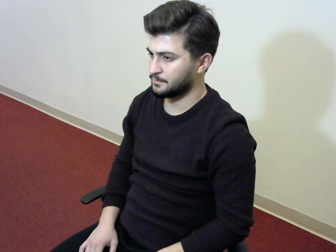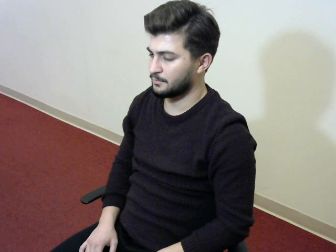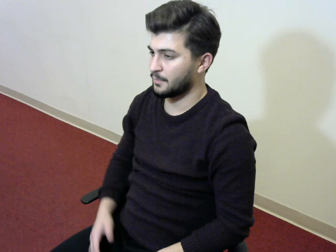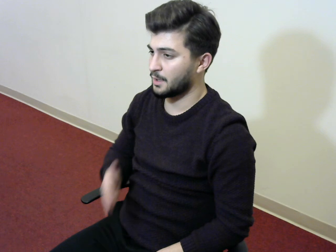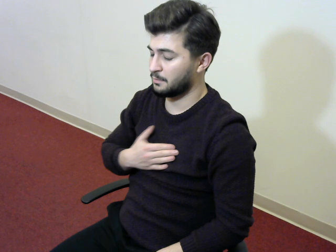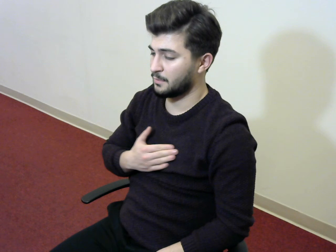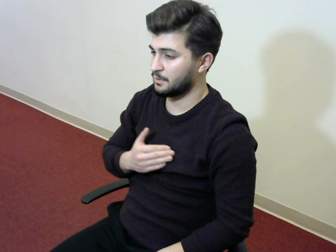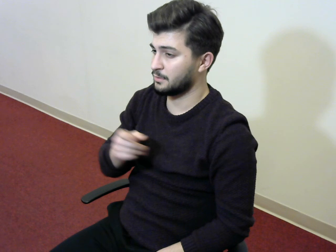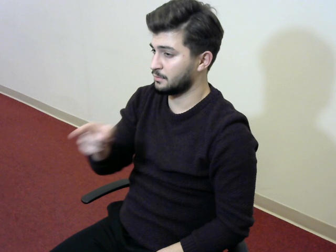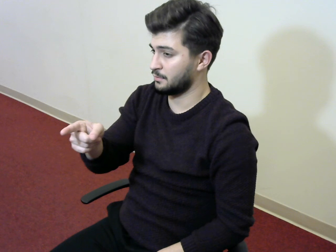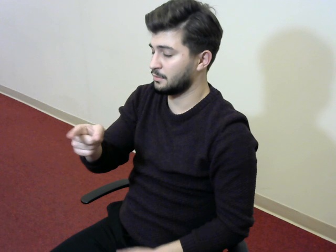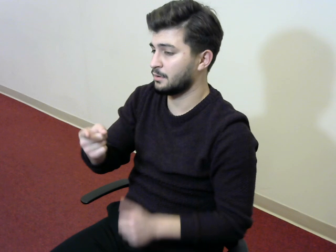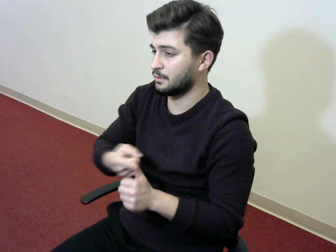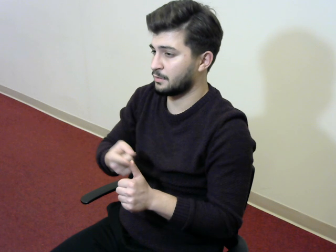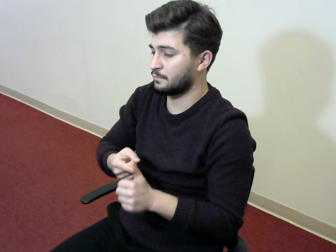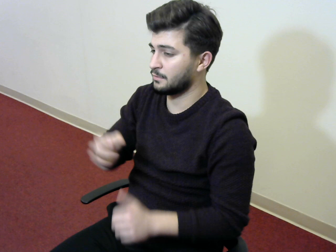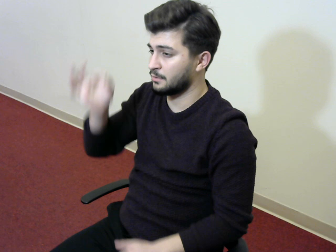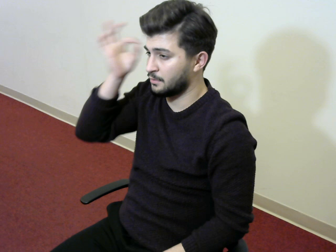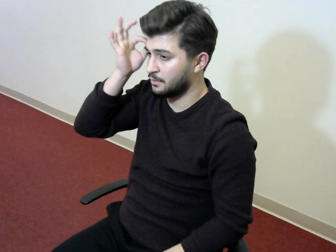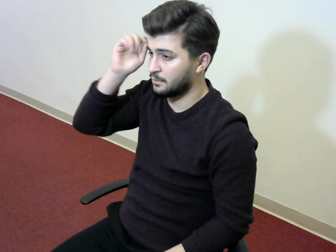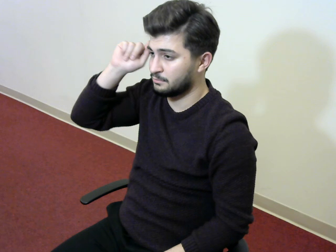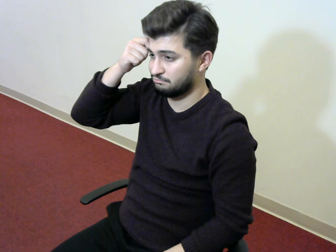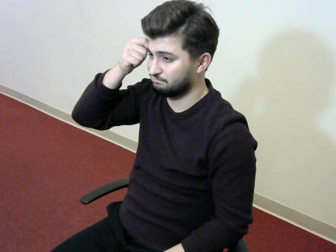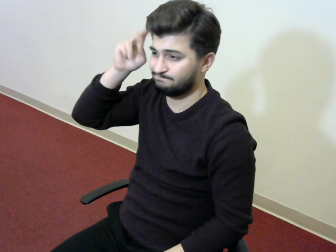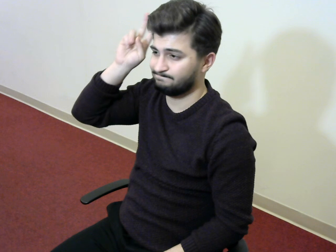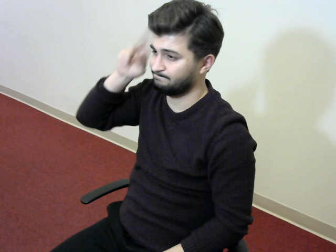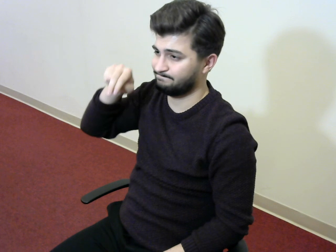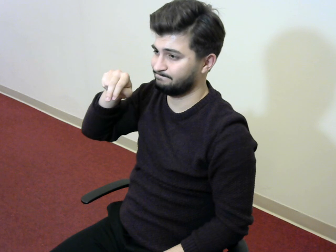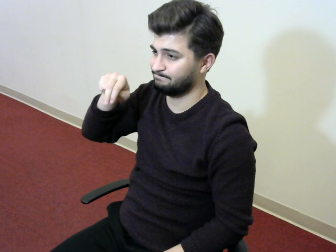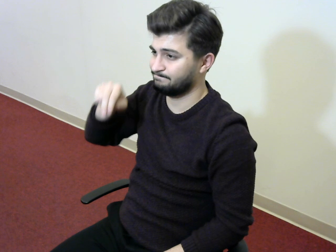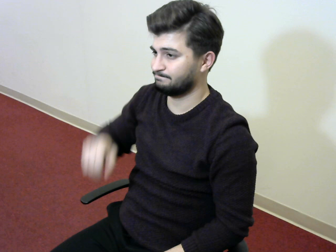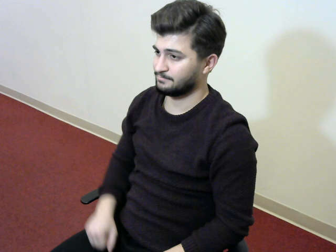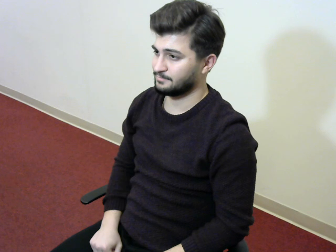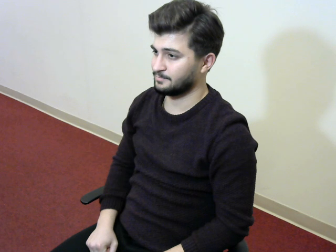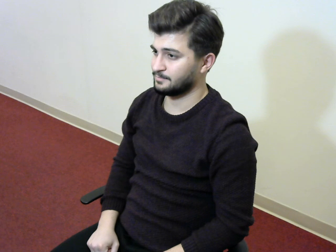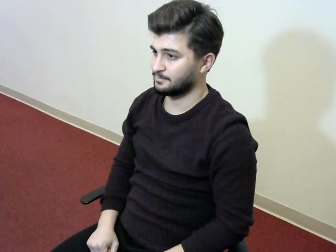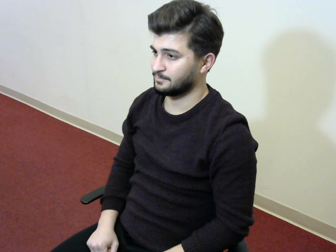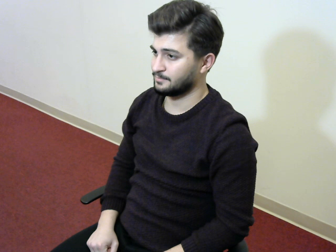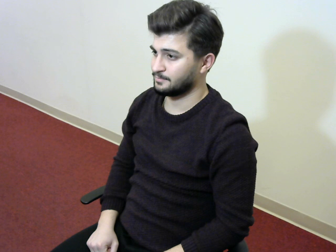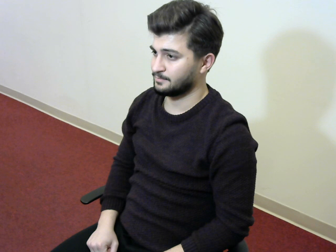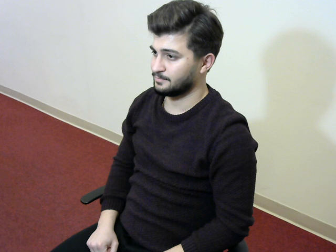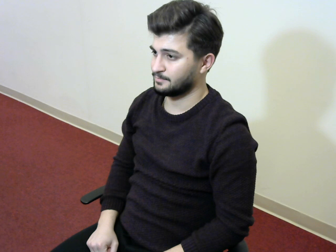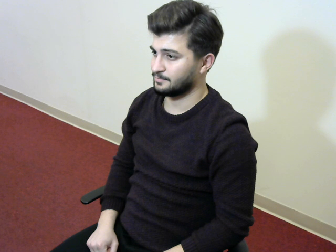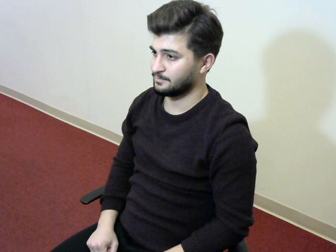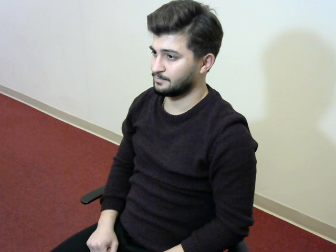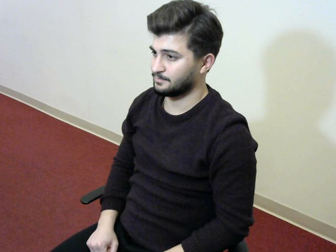Mən sənin adını yadımda saxlaya bilmirəm